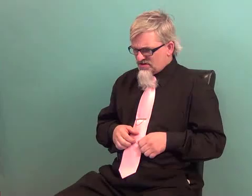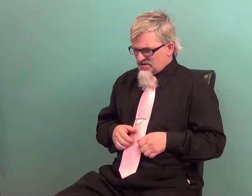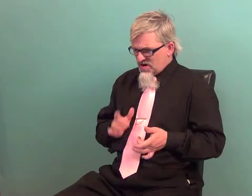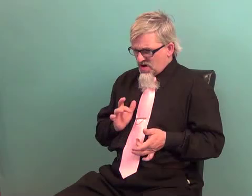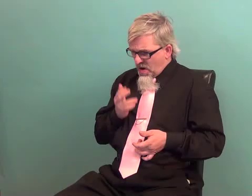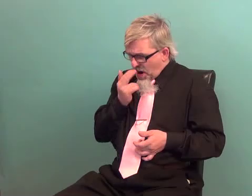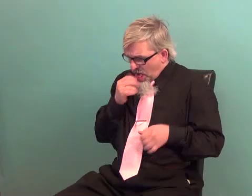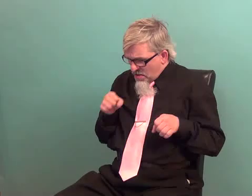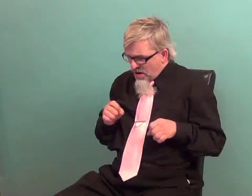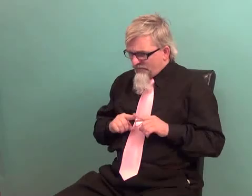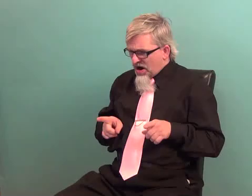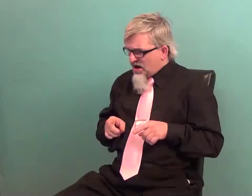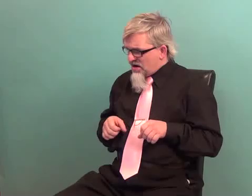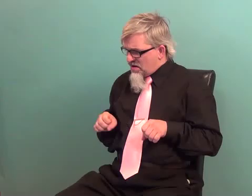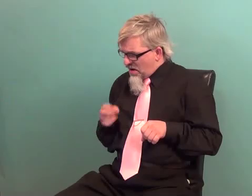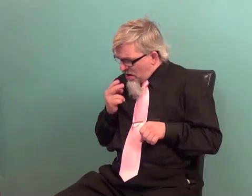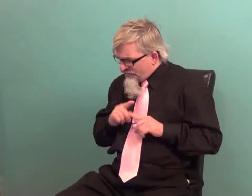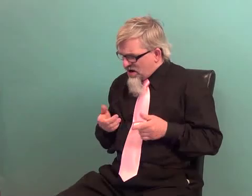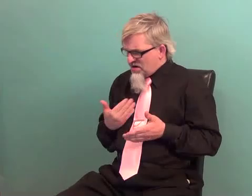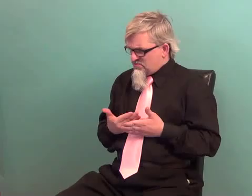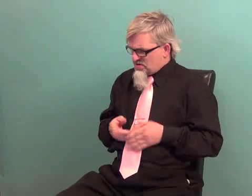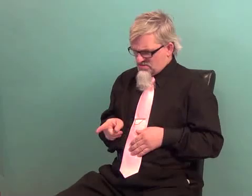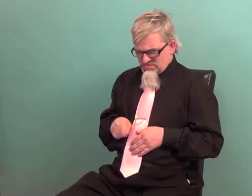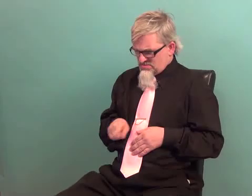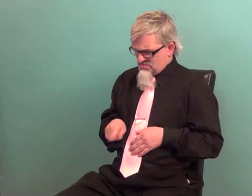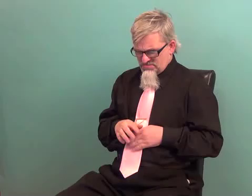Mały skuter i w drugim tak samo mały skuter, dlaczego na obu nie wolno?